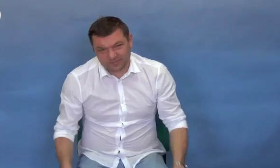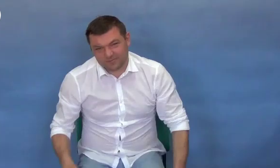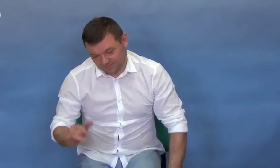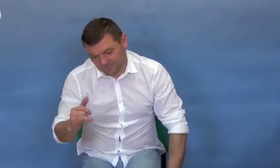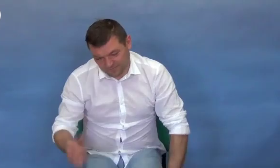Tak.